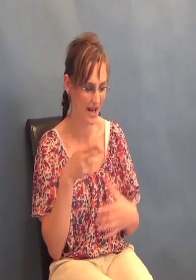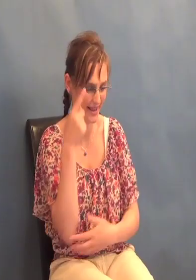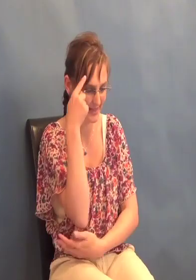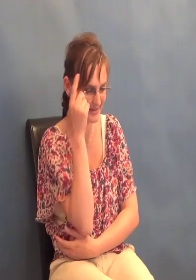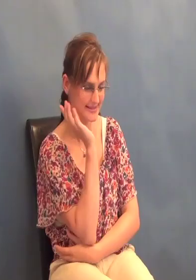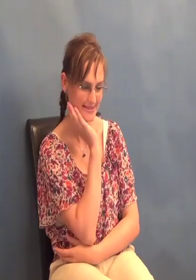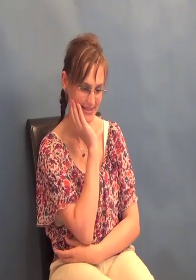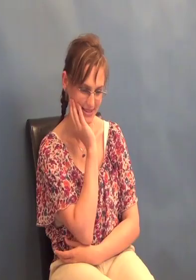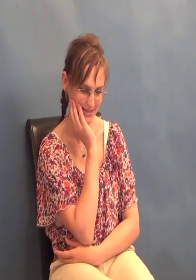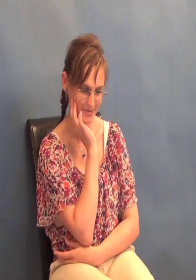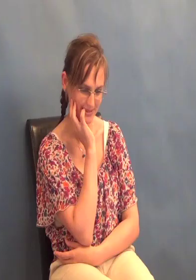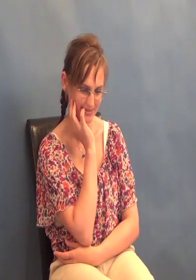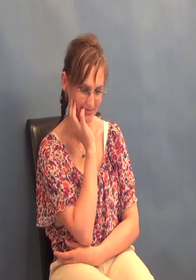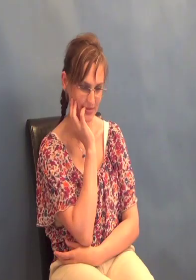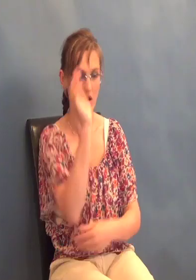Pomyślę...